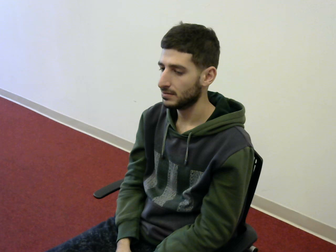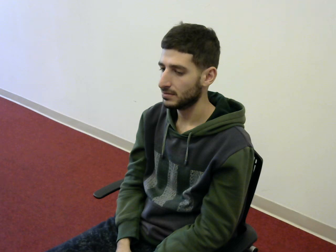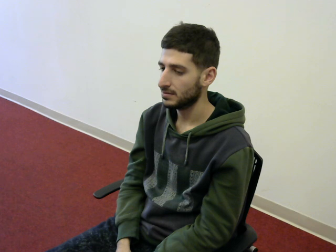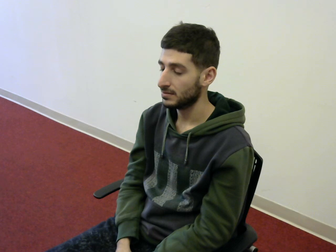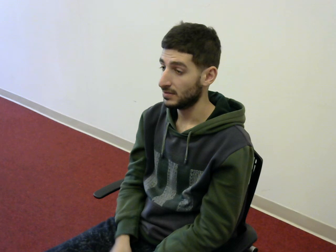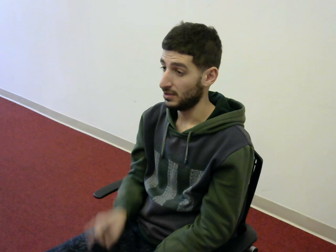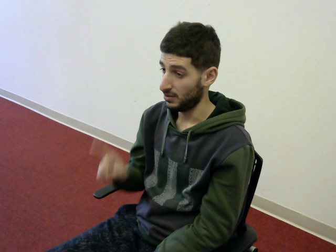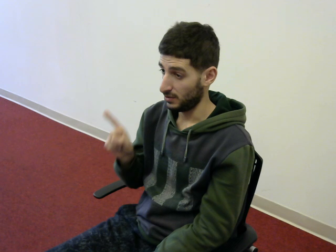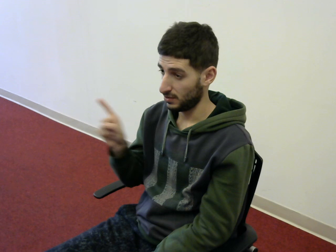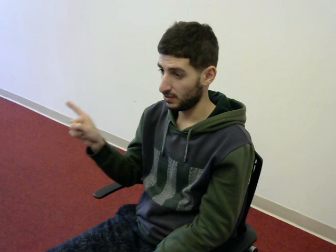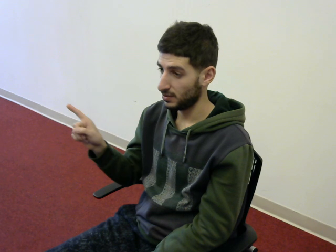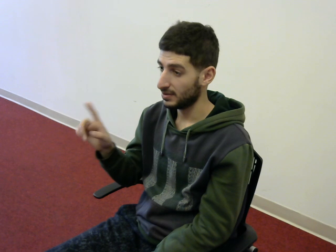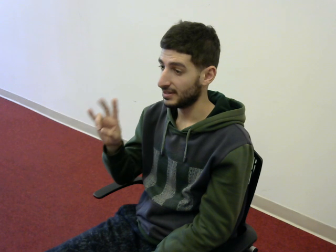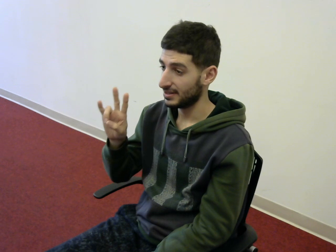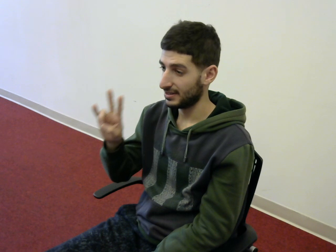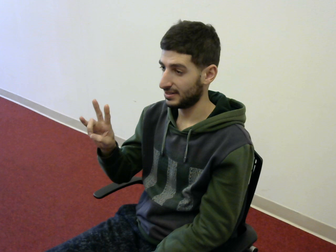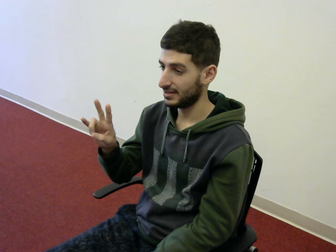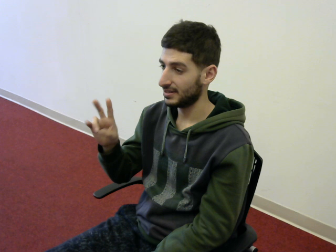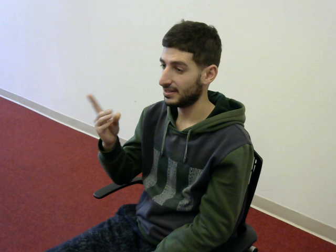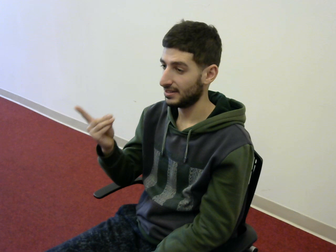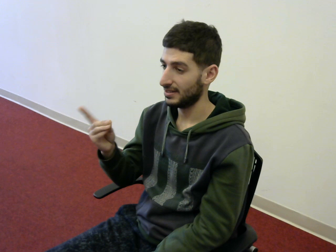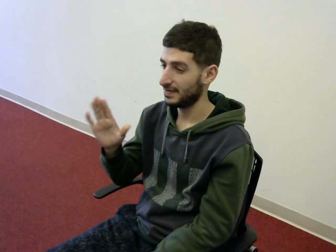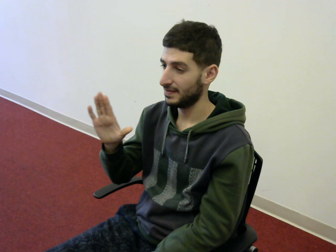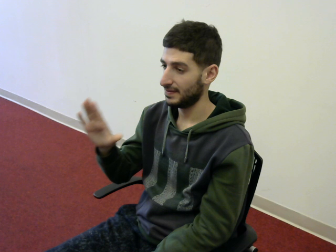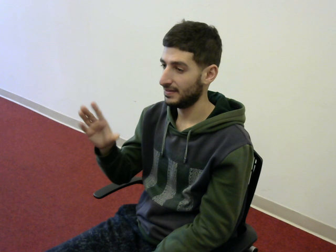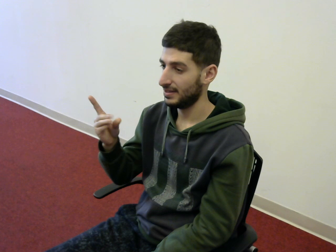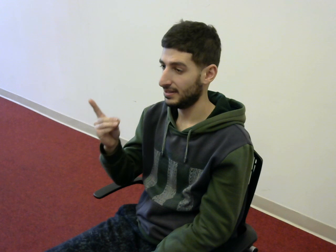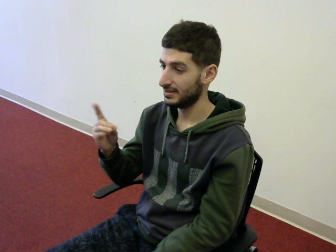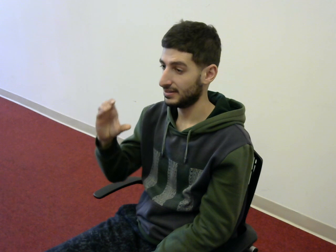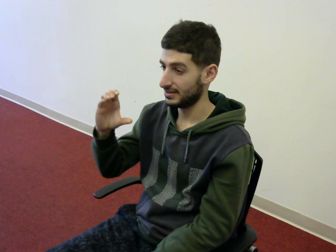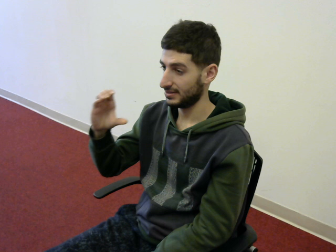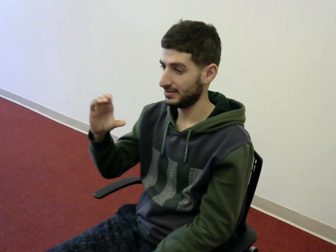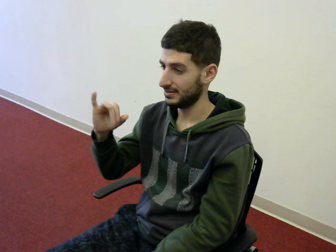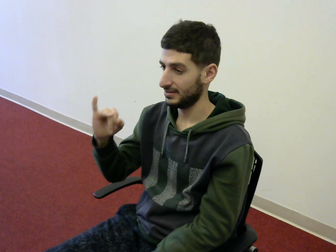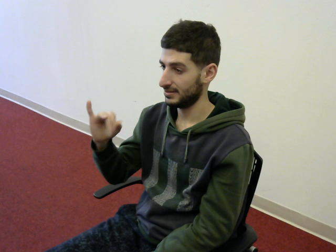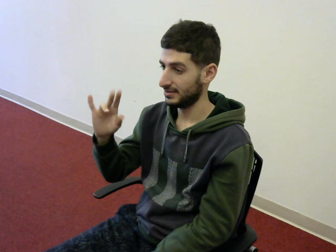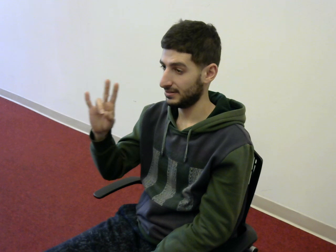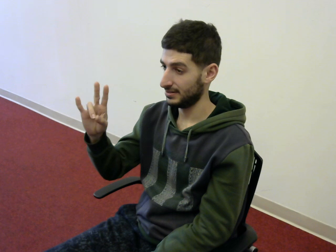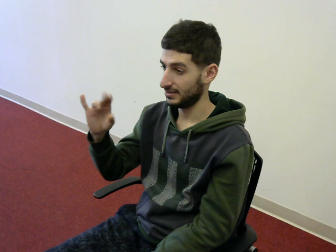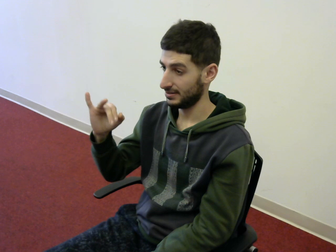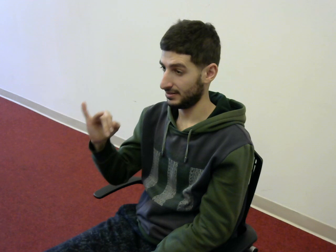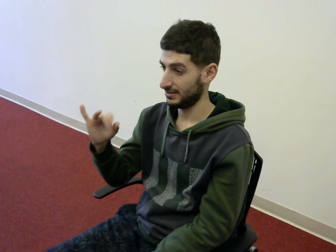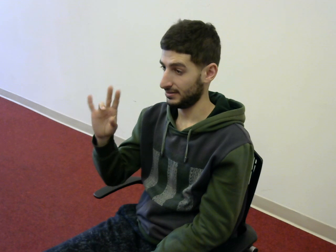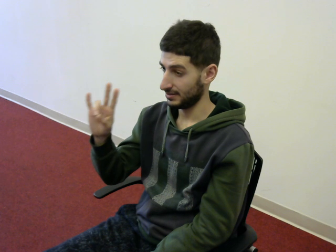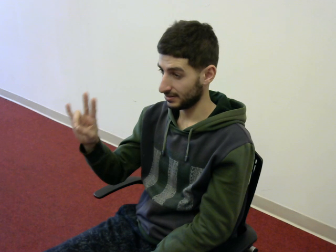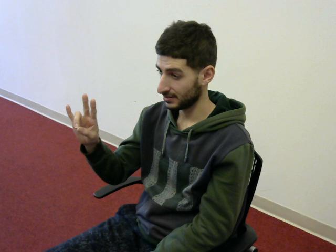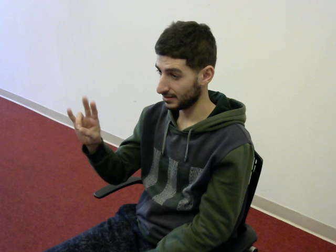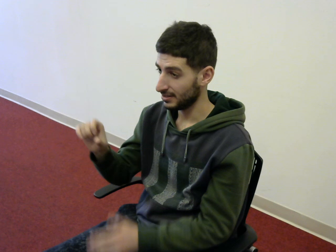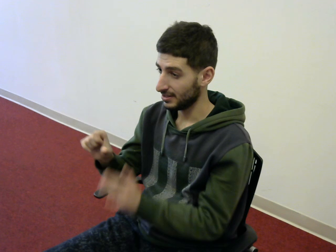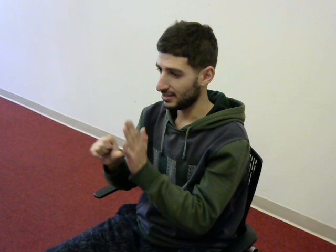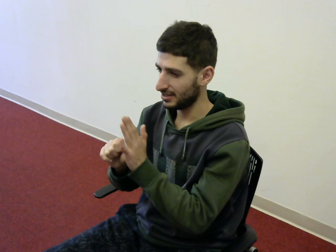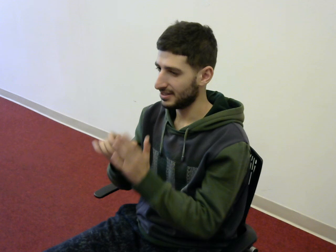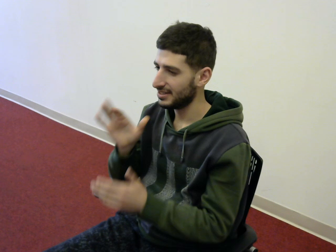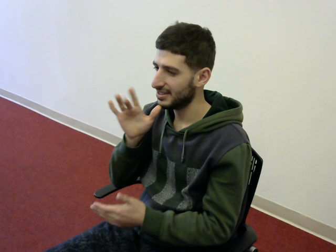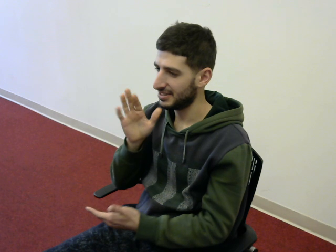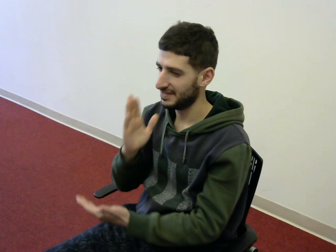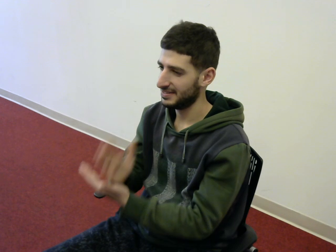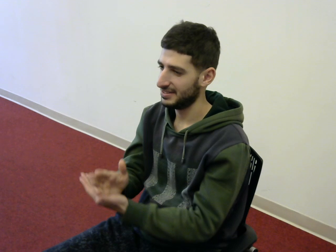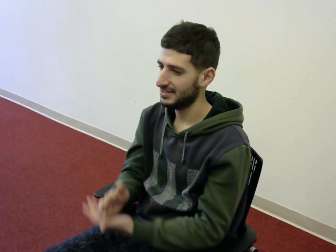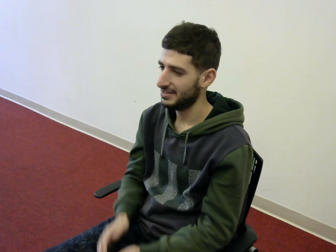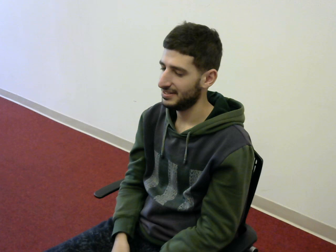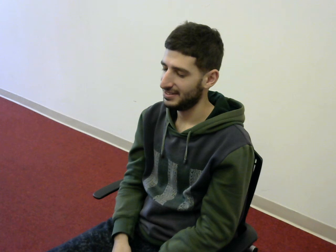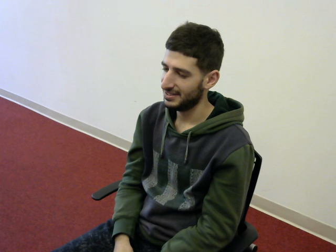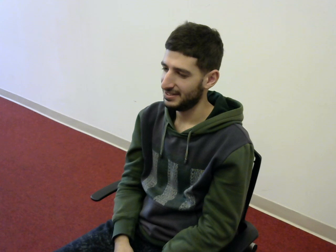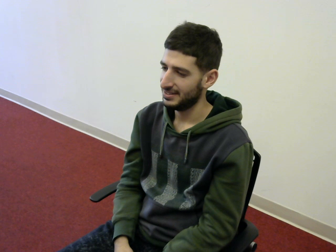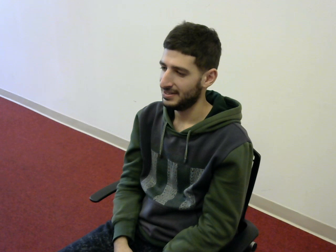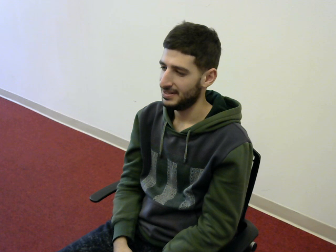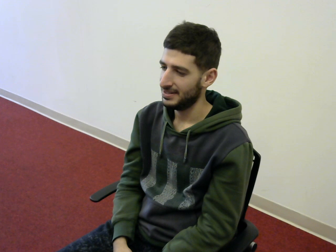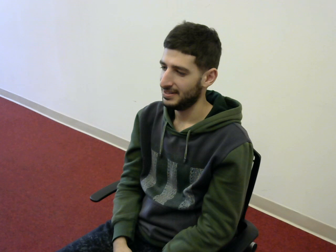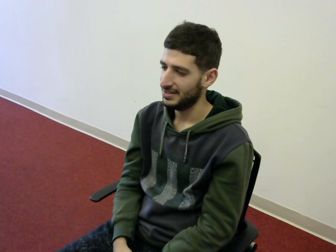Onun nəvəsinin 6 yaşı var